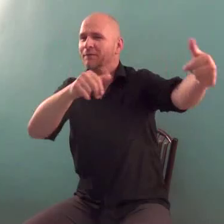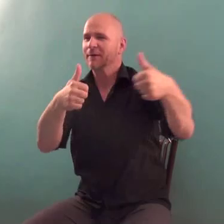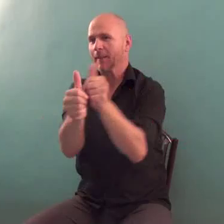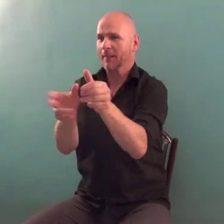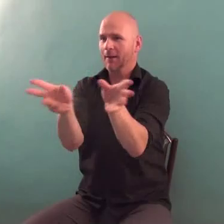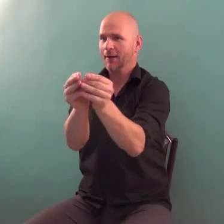Podchodzi do taty i idzie razem z nim.